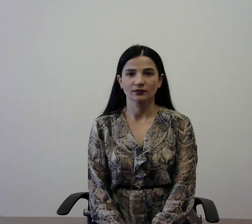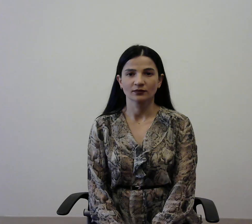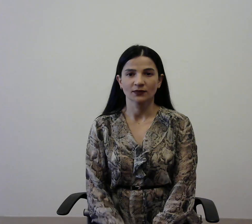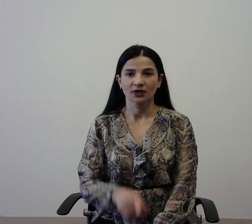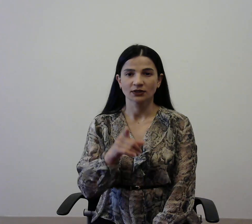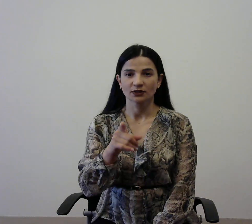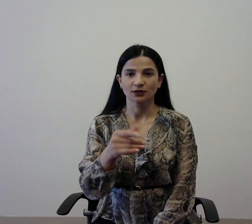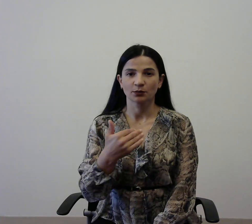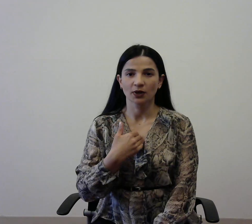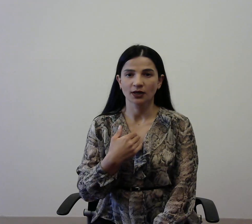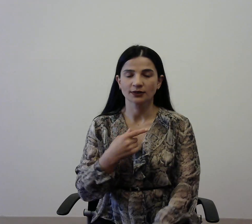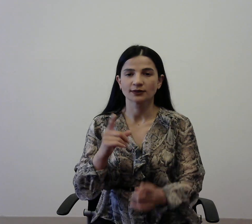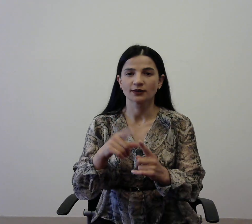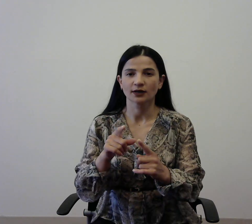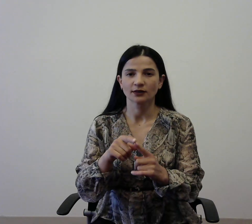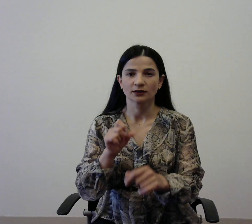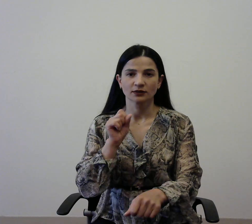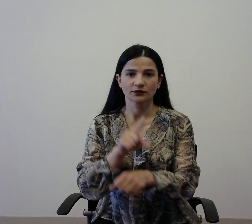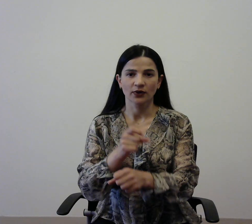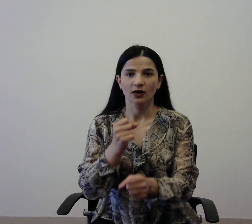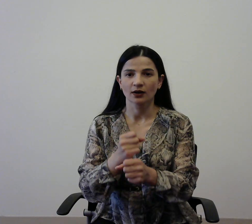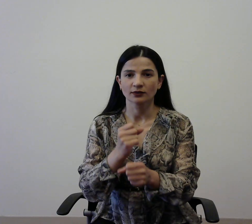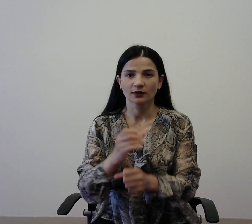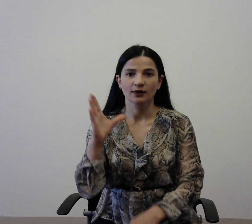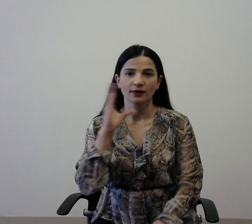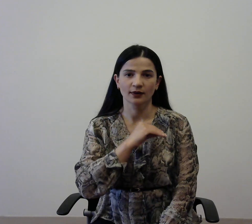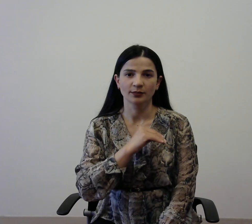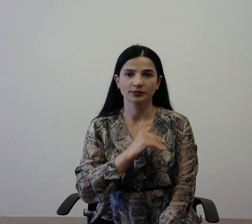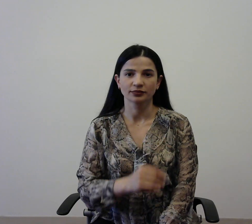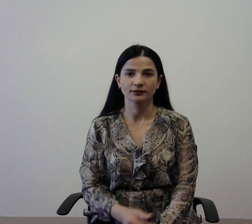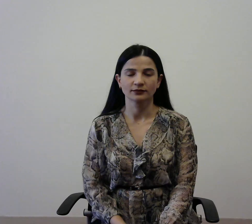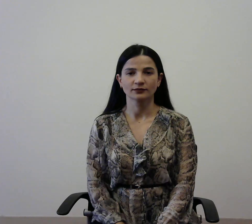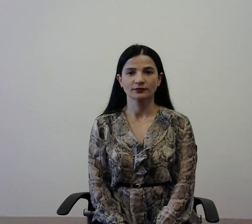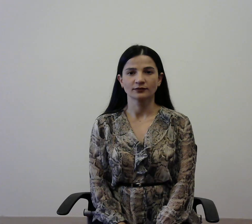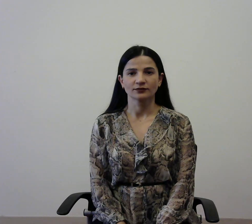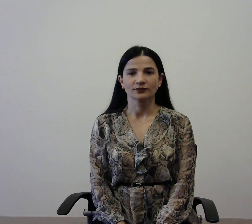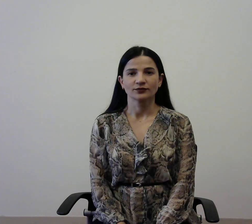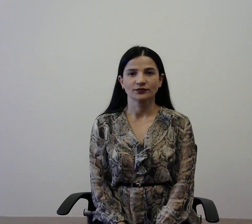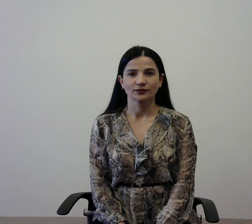Siz mənə taksi sifariş edə bilərsinizmi?